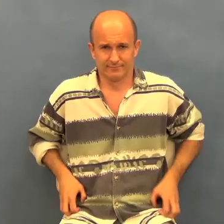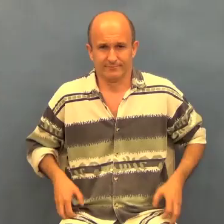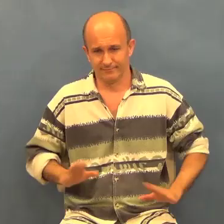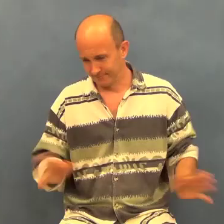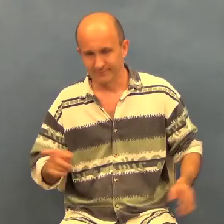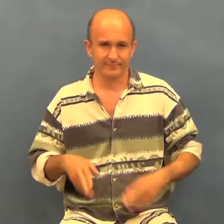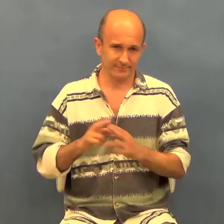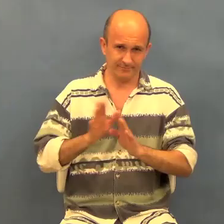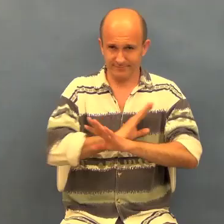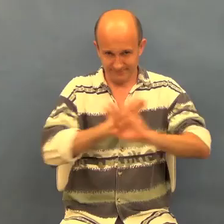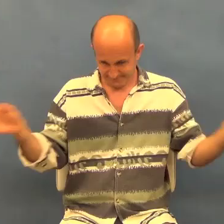Umówili się.